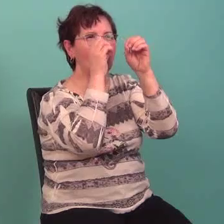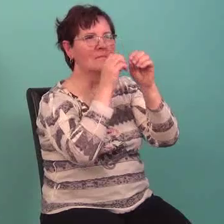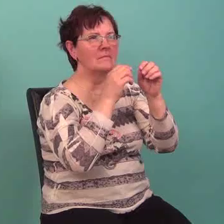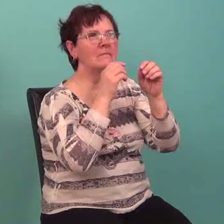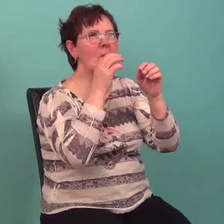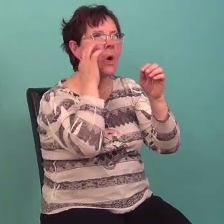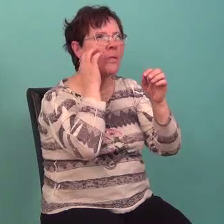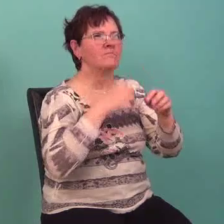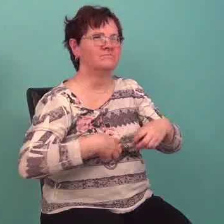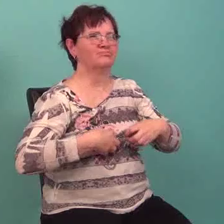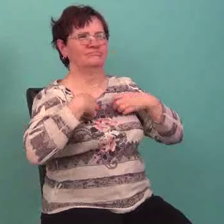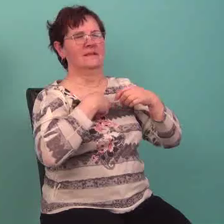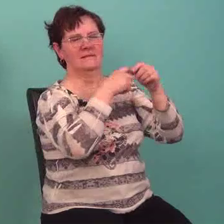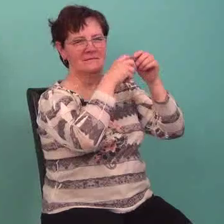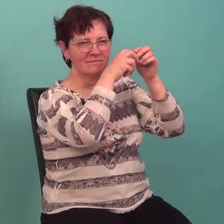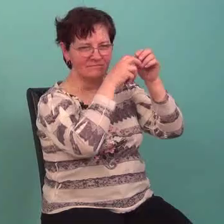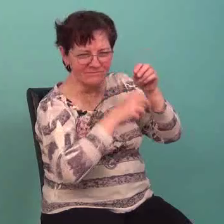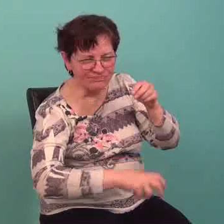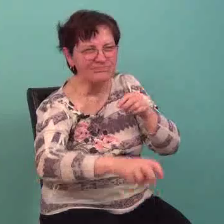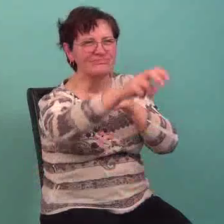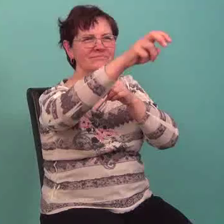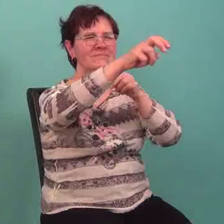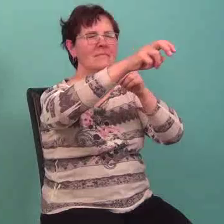Kot wzburzony zbiega na dół i biegnie do wieżowca naprzeciwko.